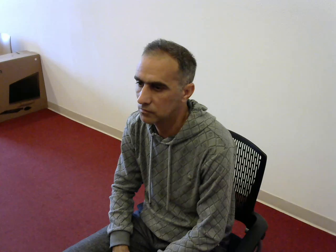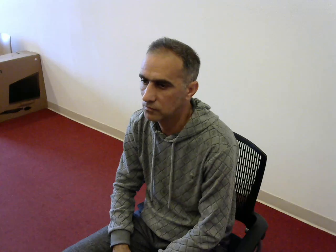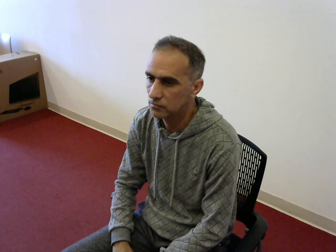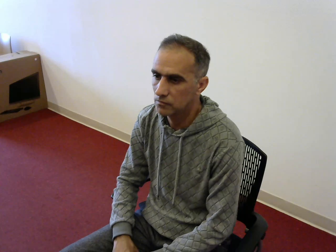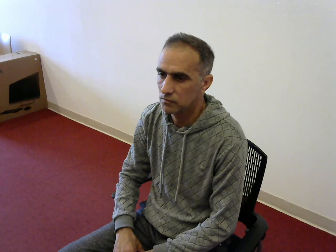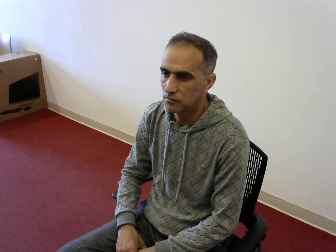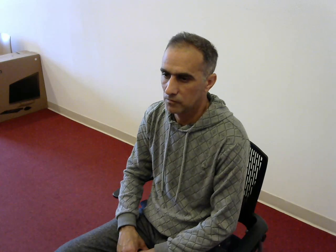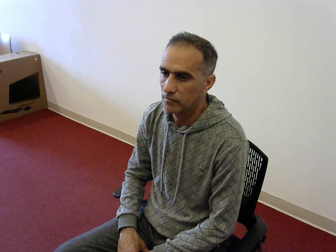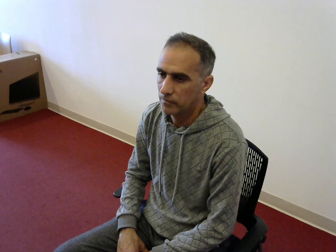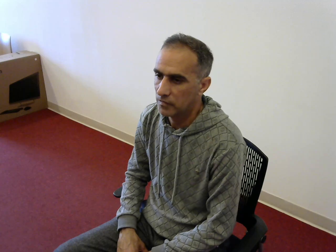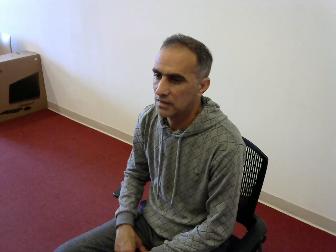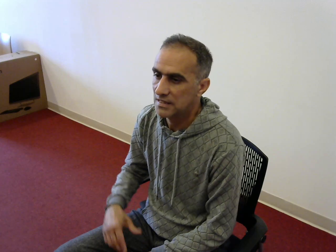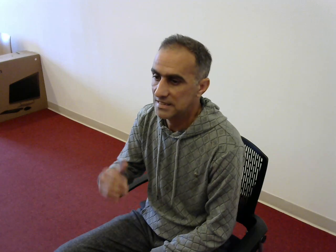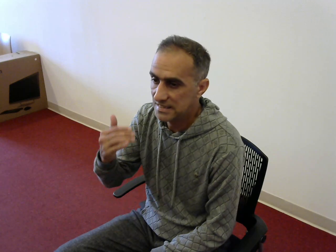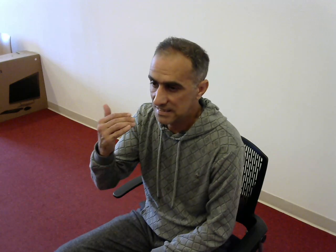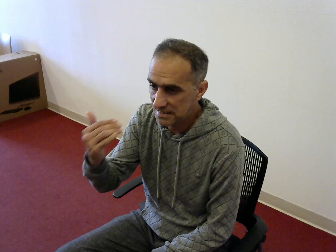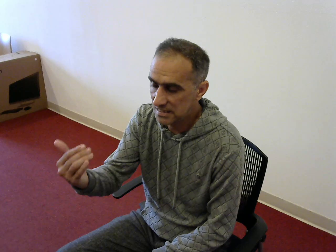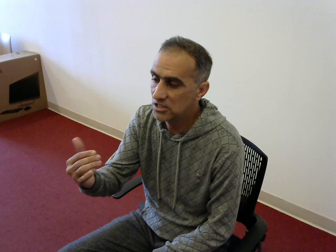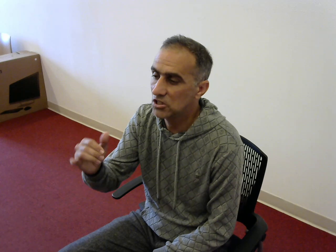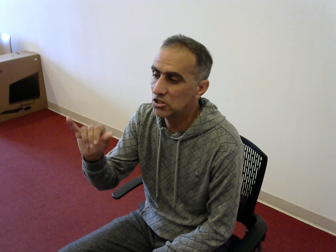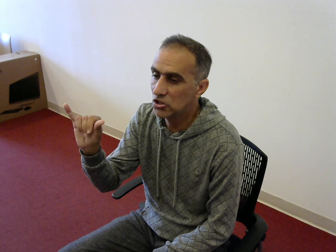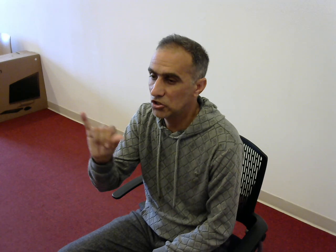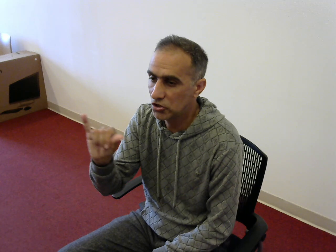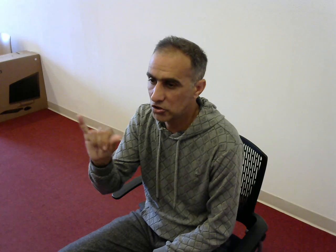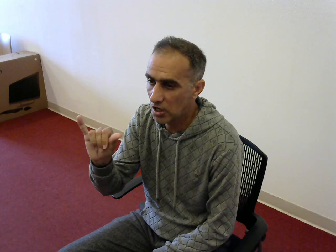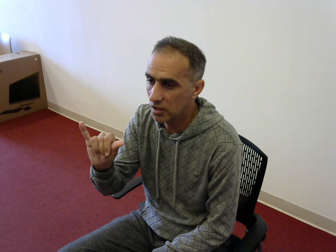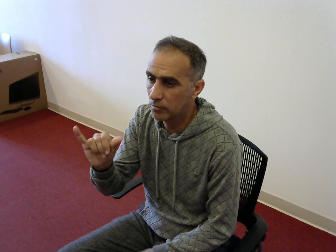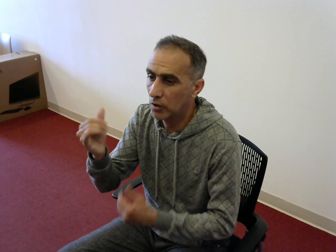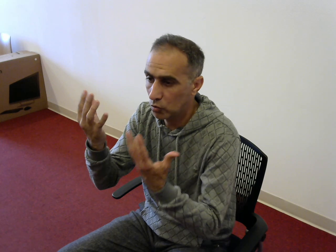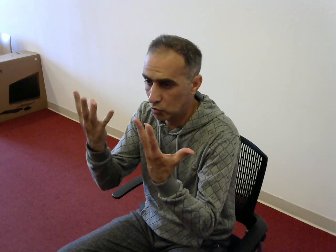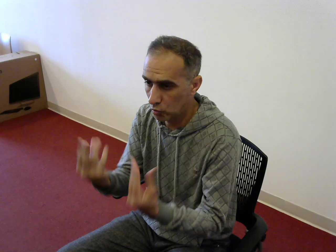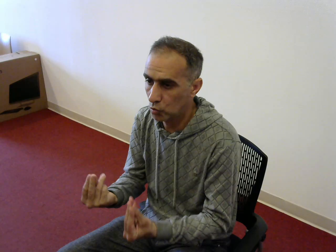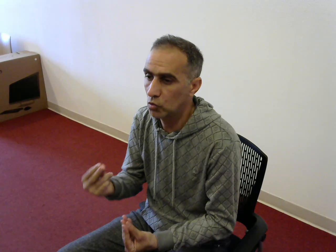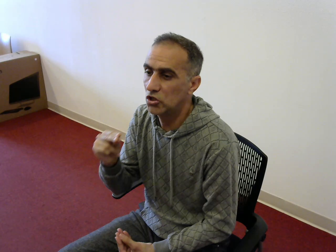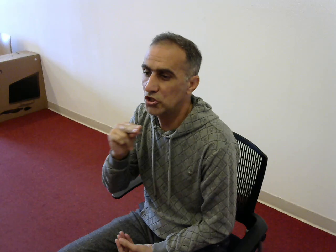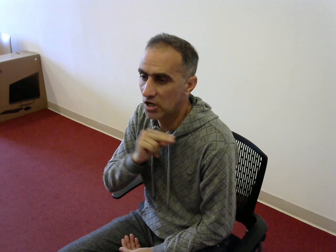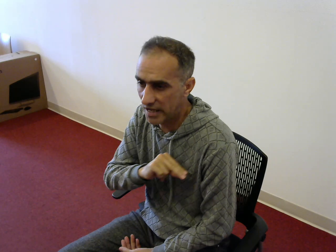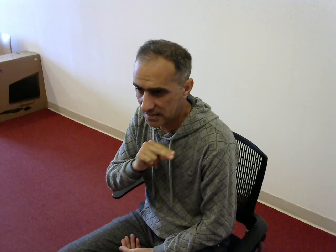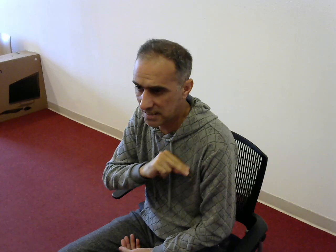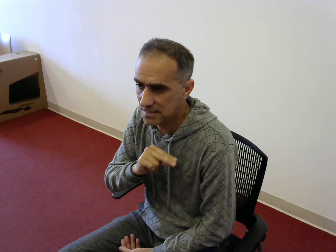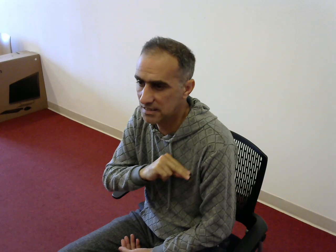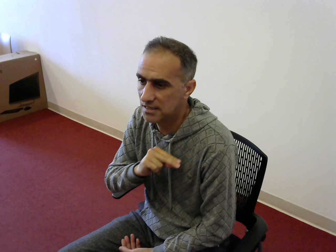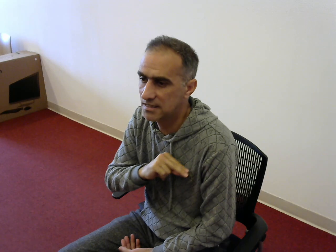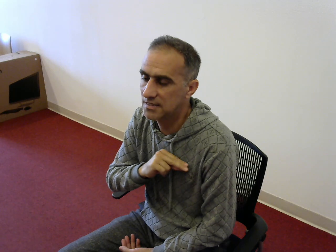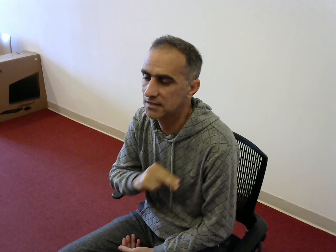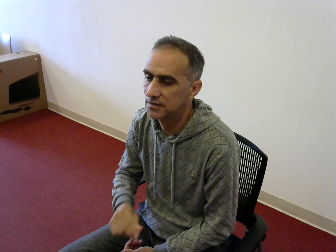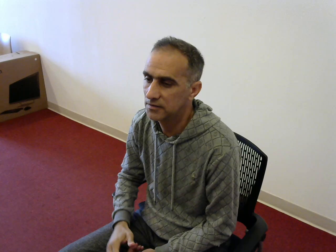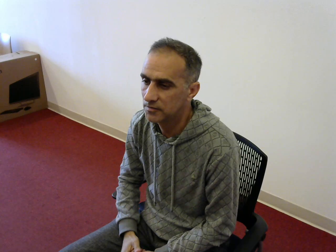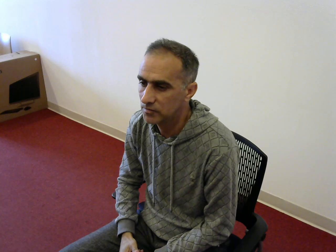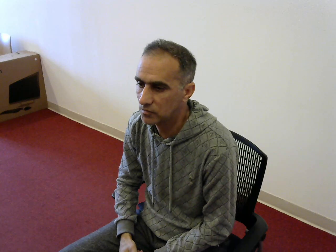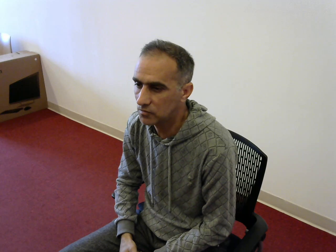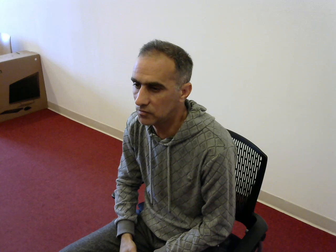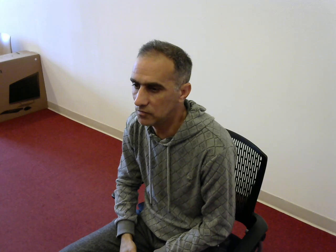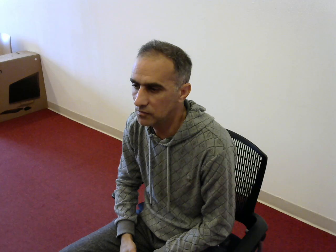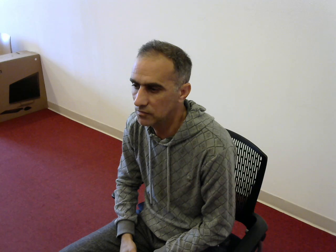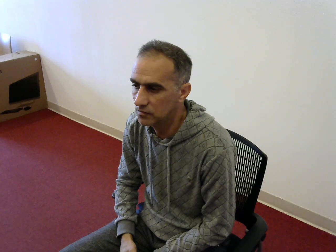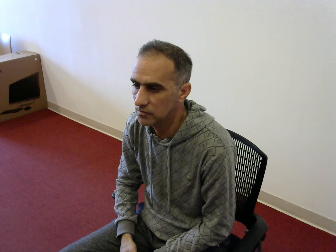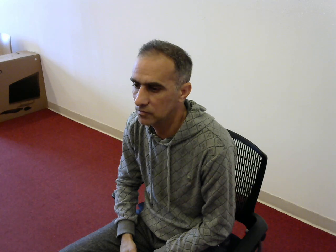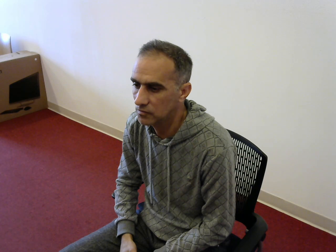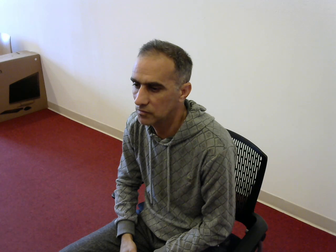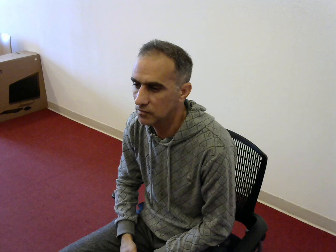Siz şənbə günü işləyirsiz?